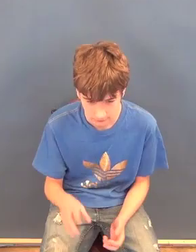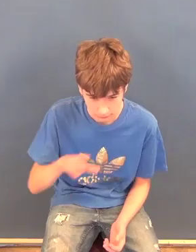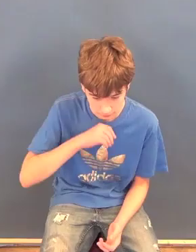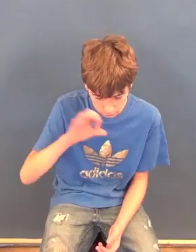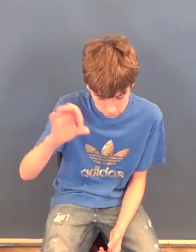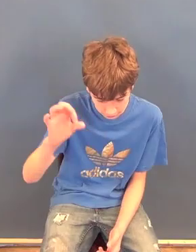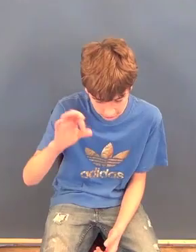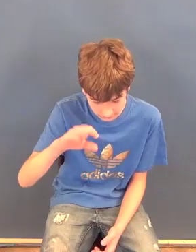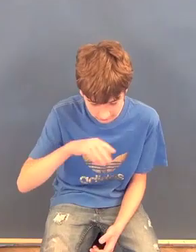Mogę w środę.